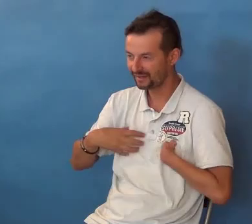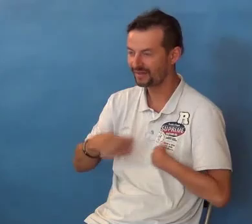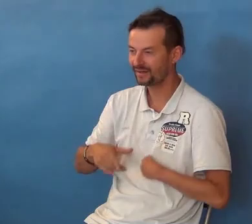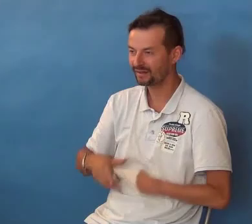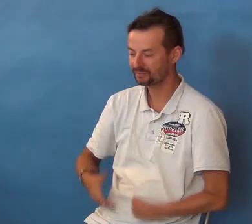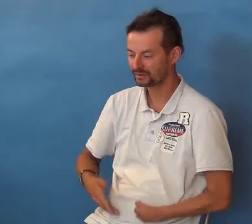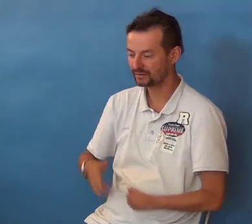Majtki.